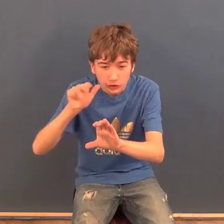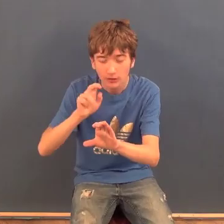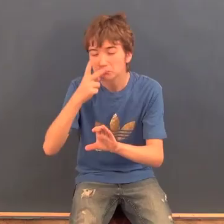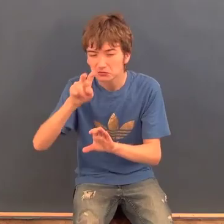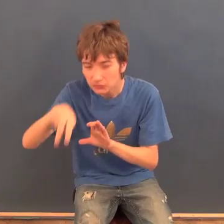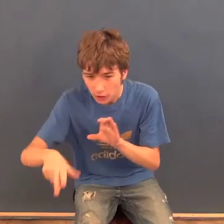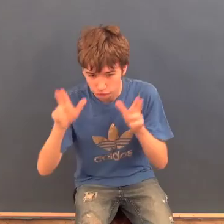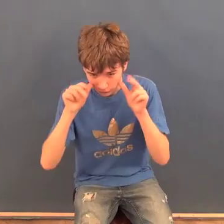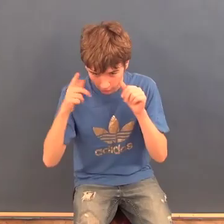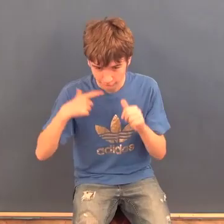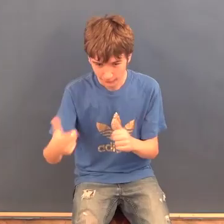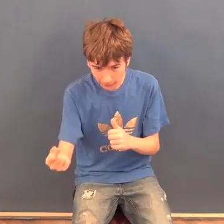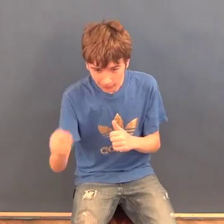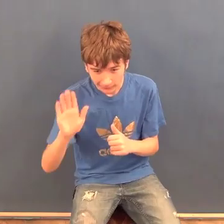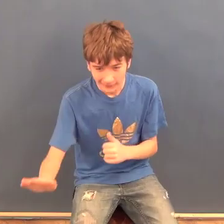Patrzą, a tam rzeczywiście jest para żab.